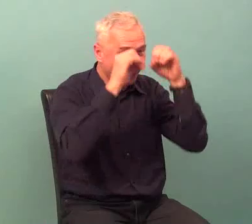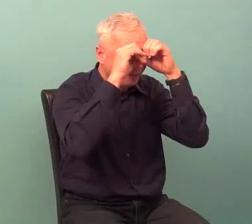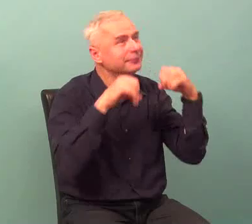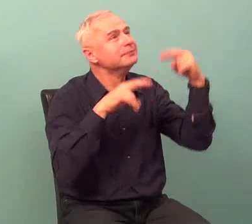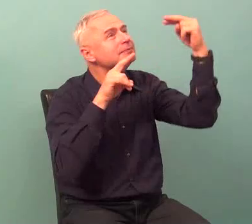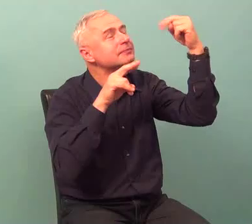Spojrzeli na siebie nawzajem.